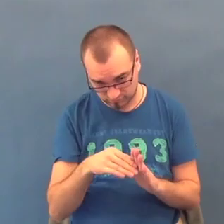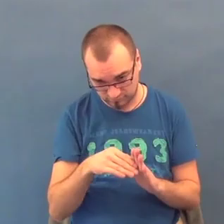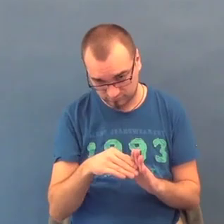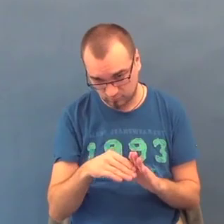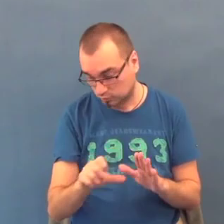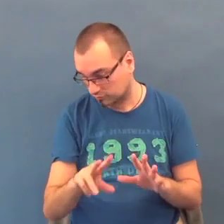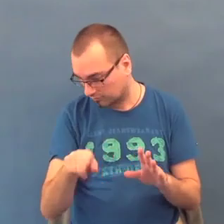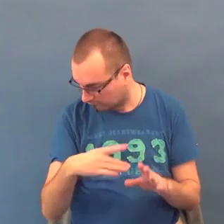Od ósmej masz cały czas wolne.